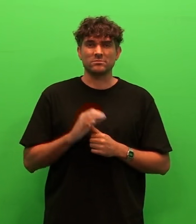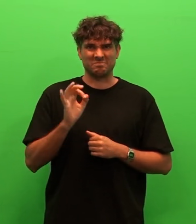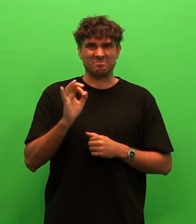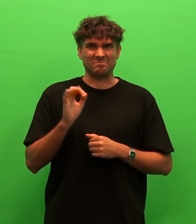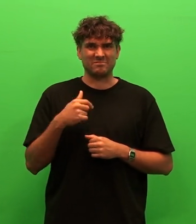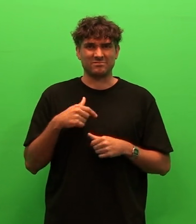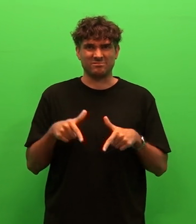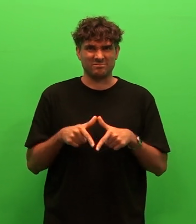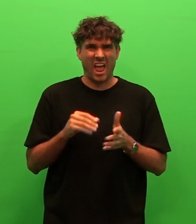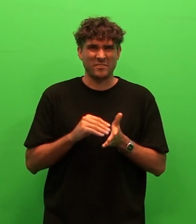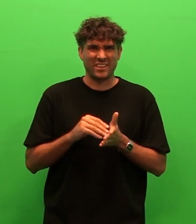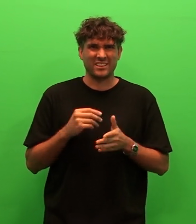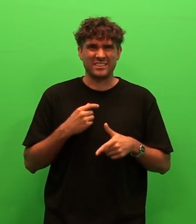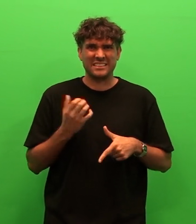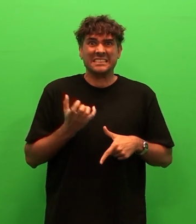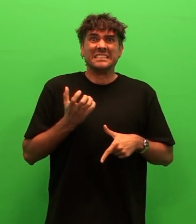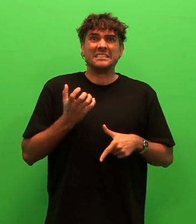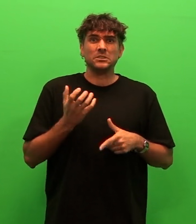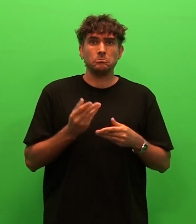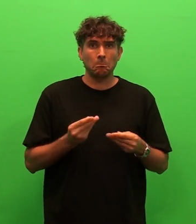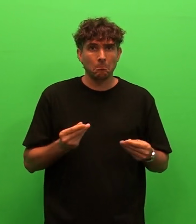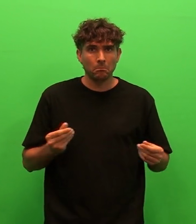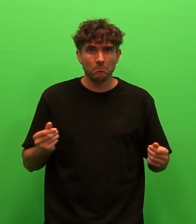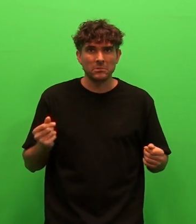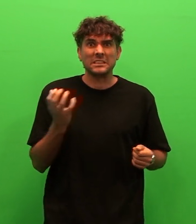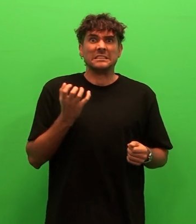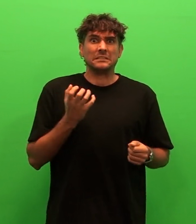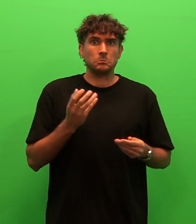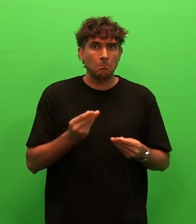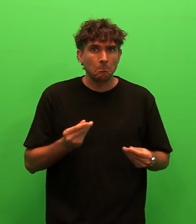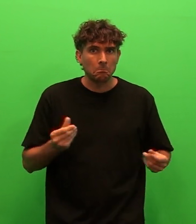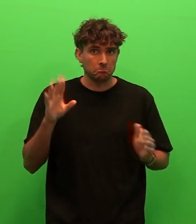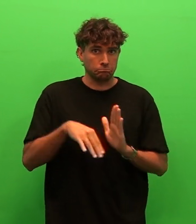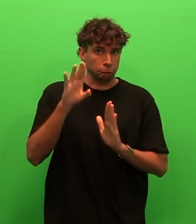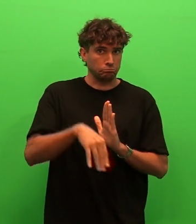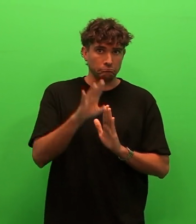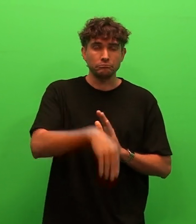Sí, de vegades m'escou la vagina, després em passa, i així vàries vegades, és intermitent.